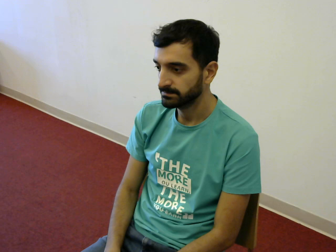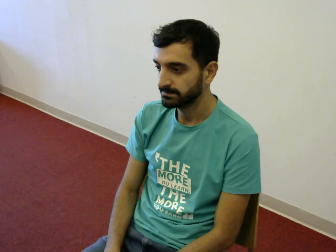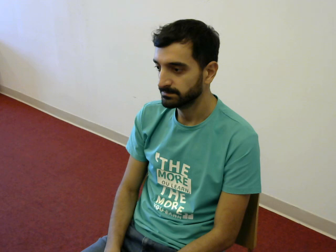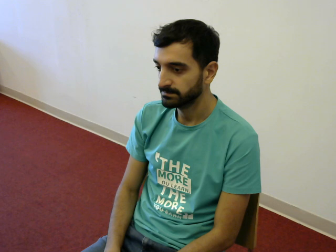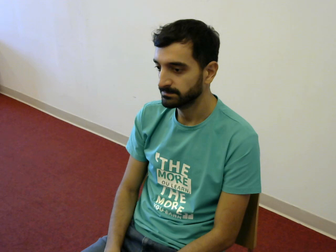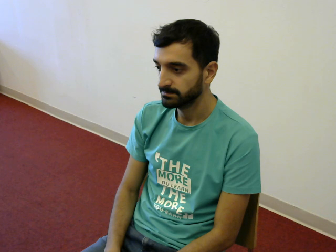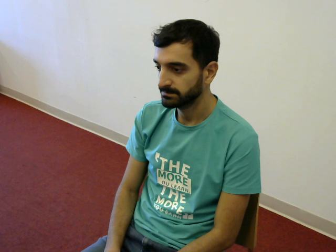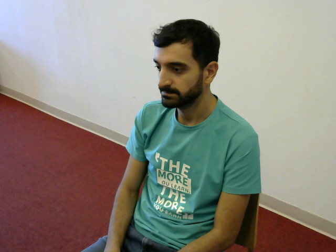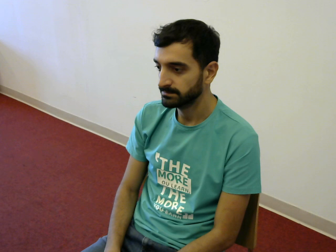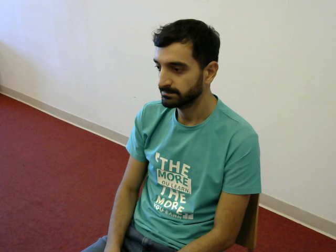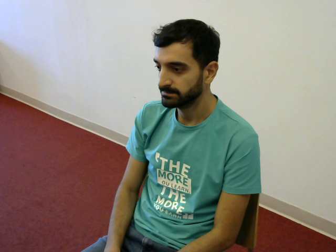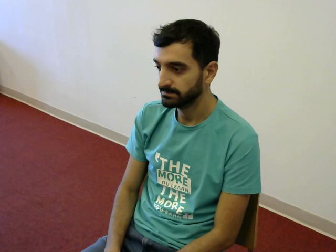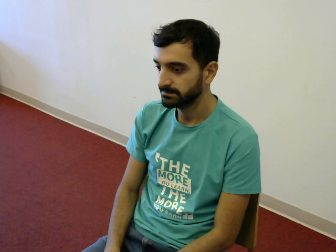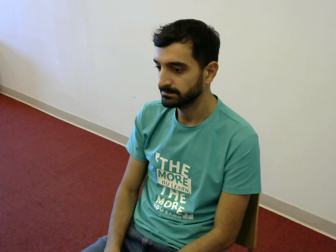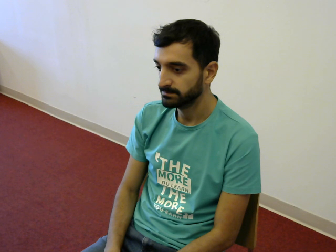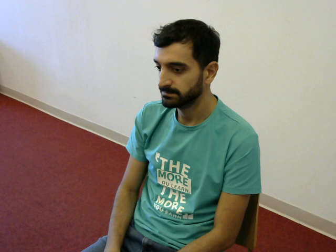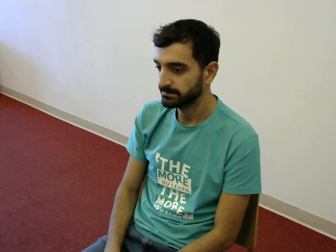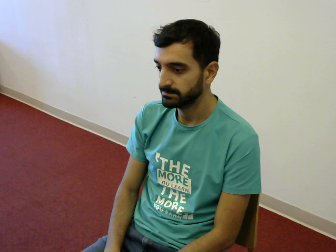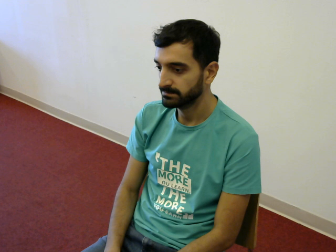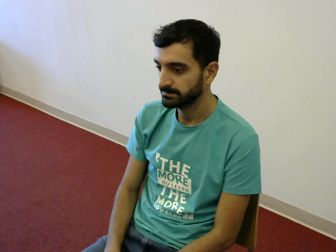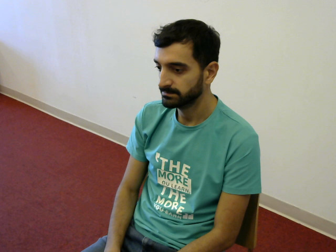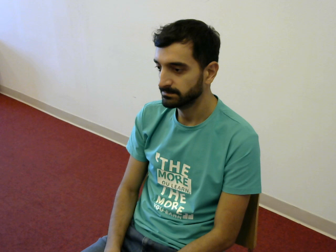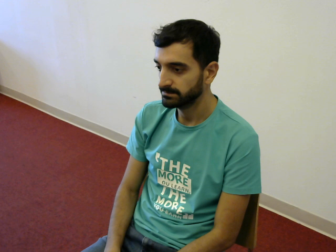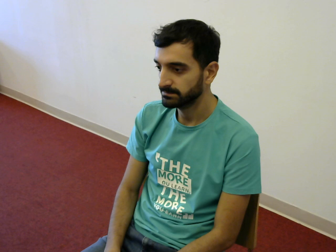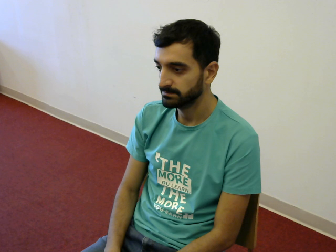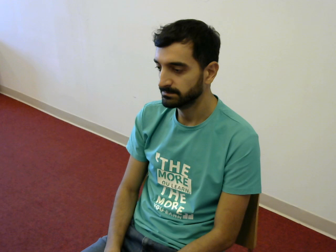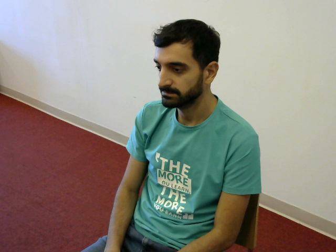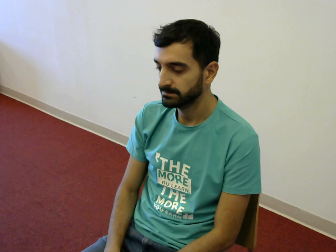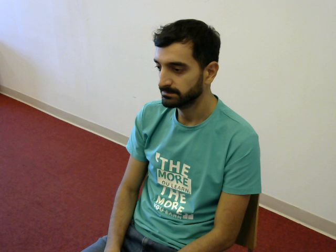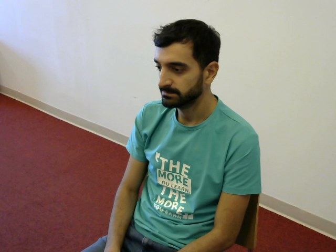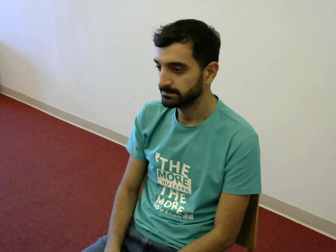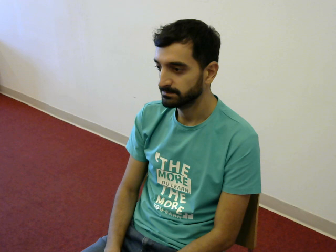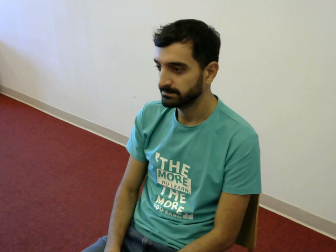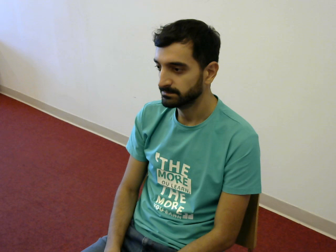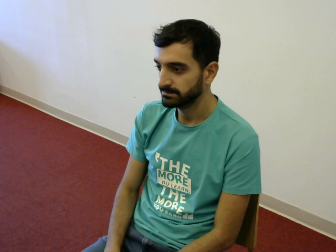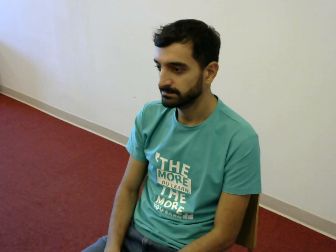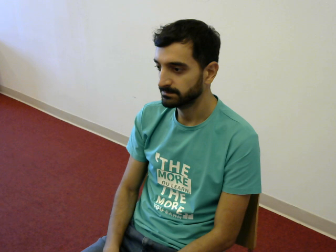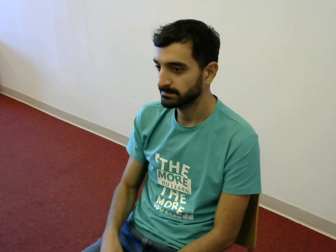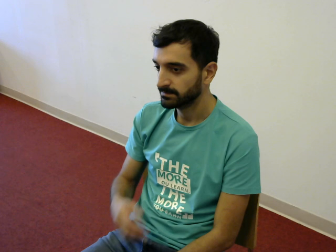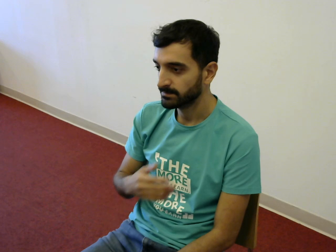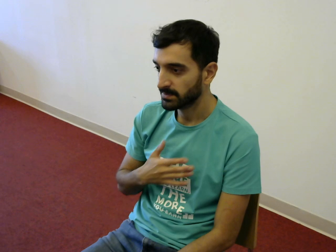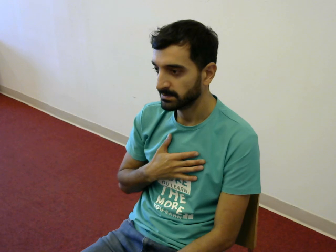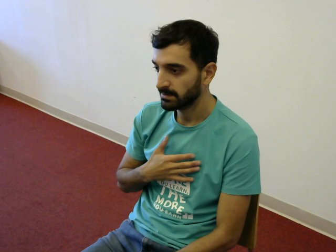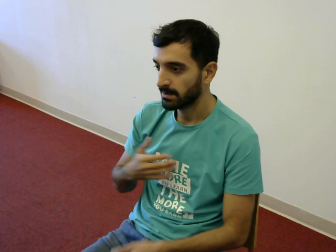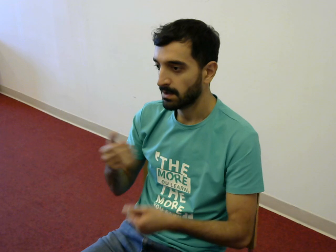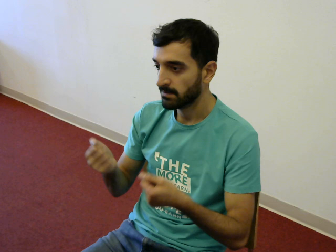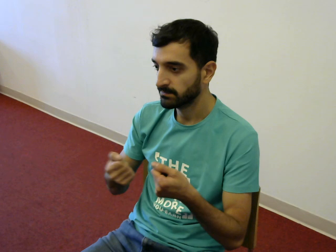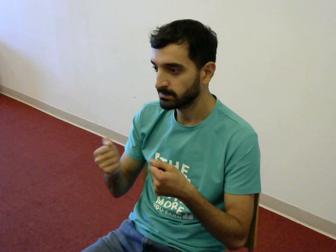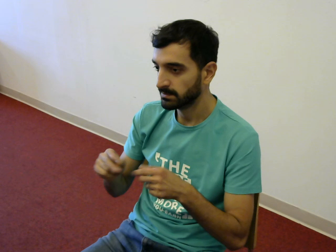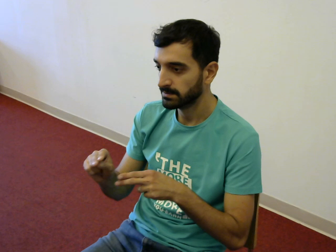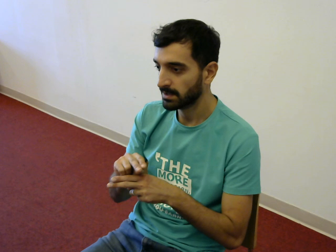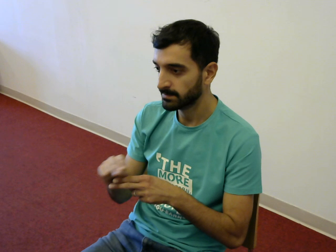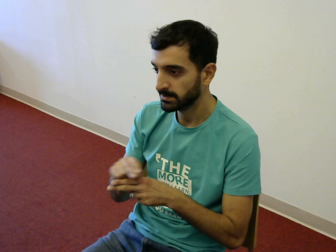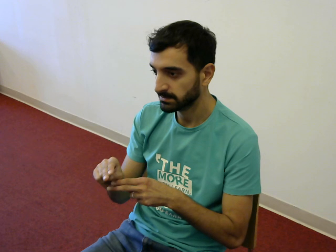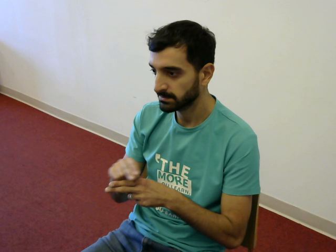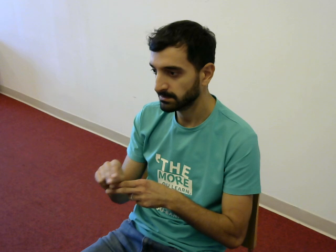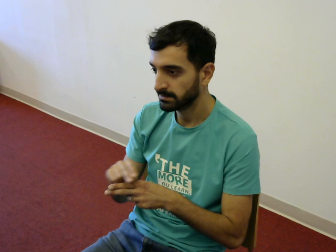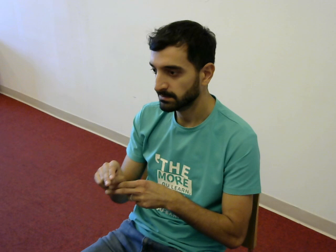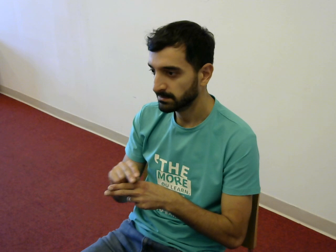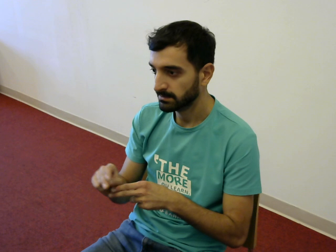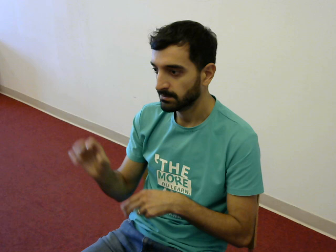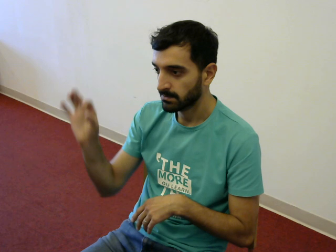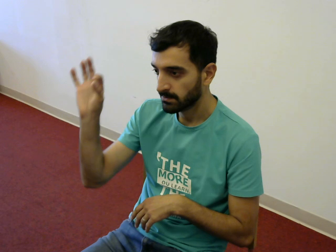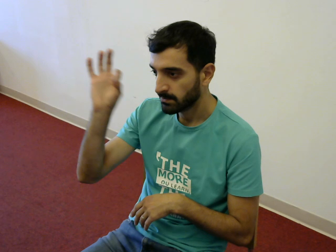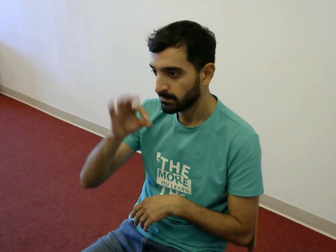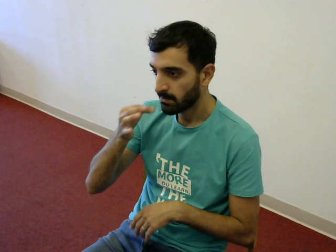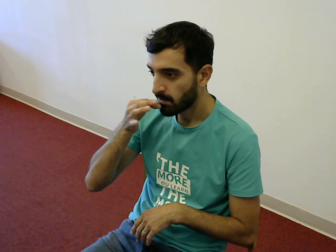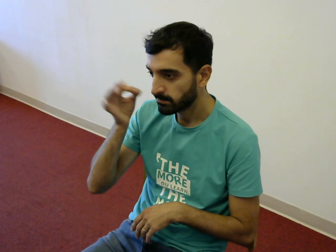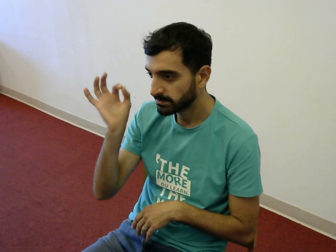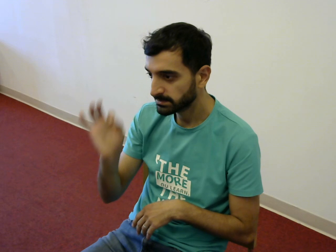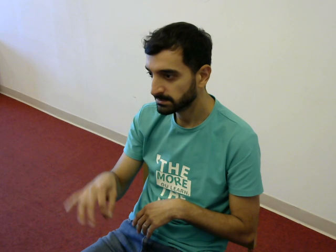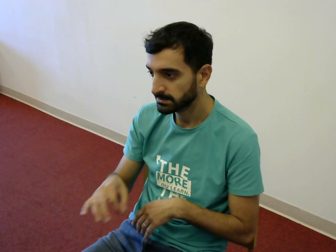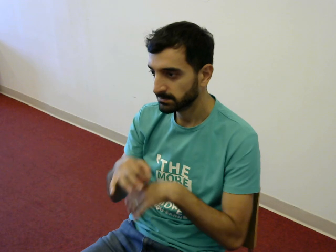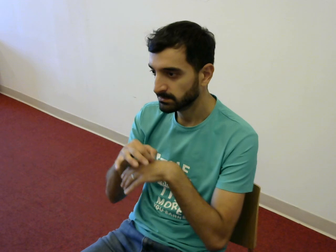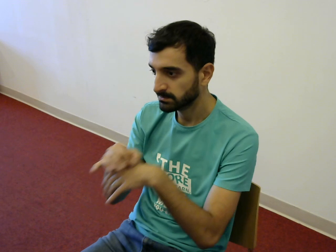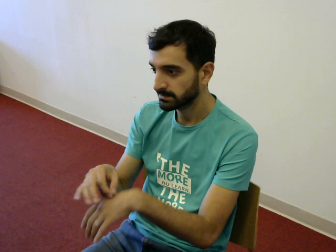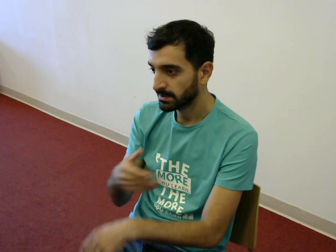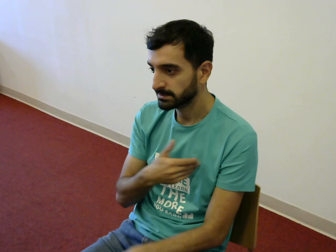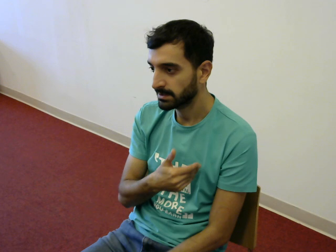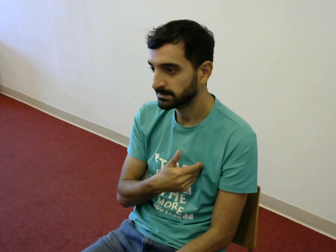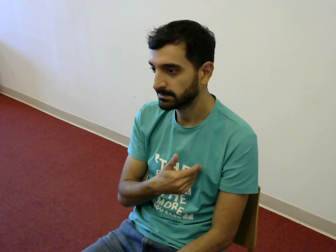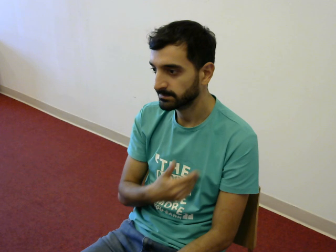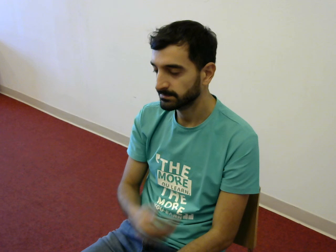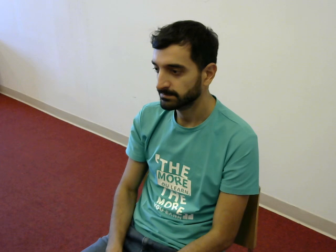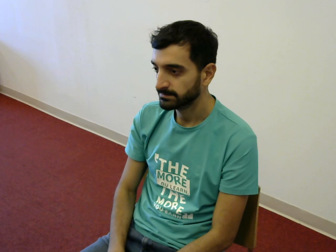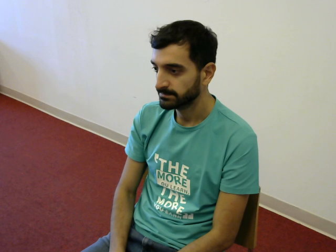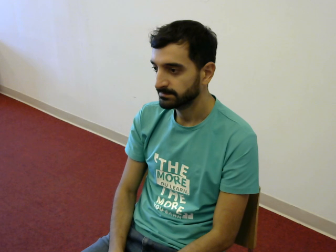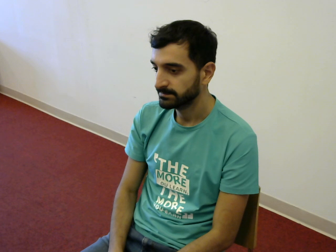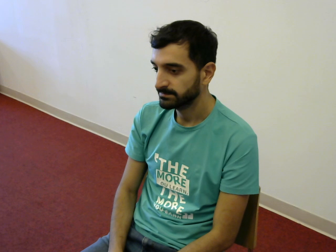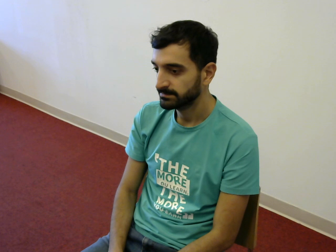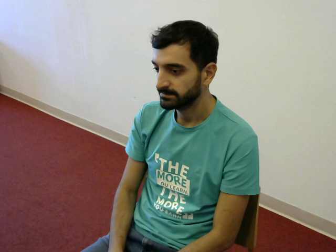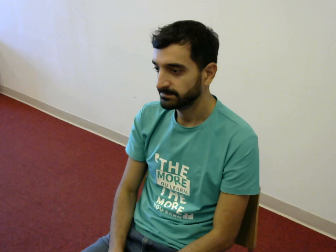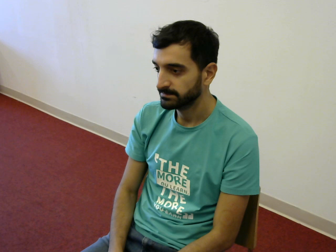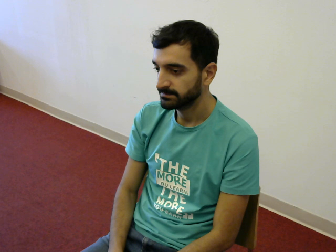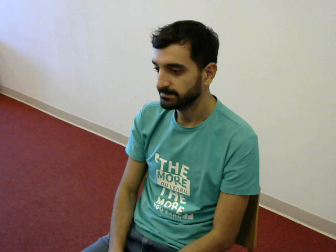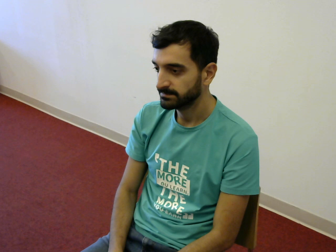Mən avtomobil təmiri üzrə təcrübə keçmək istəyirəm